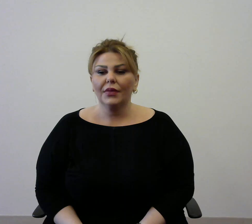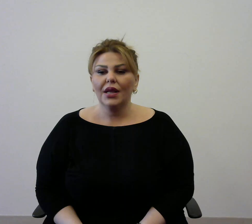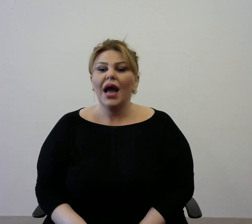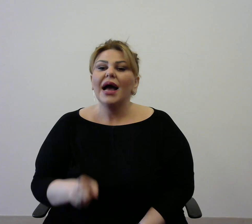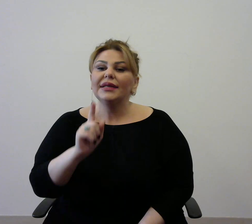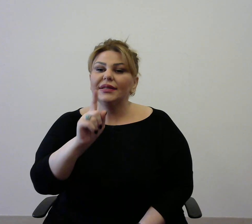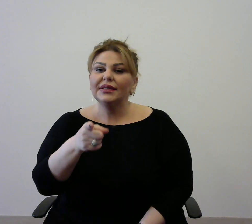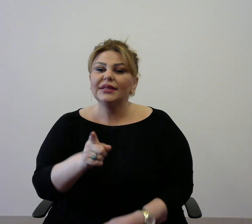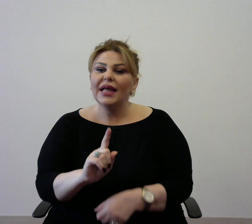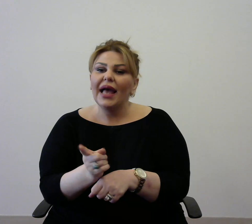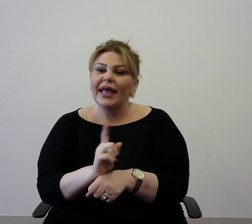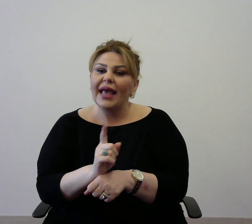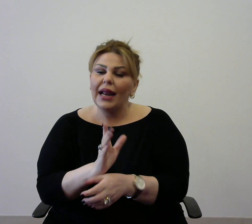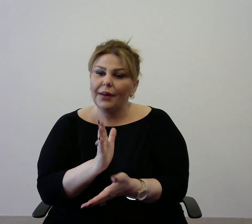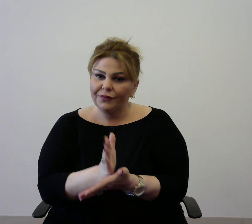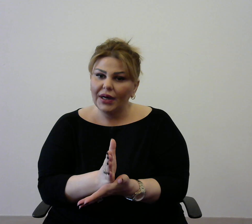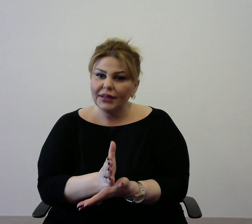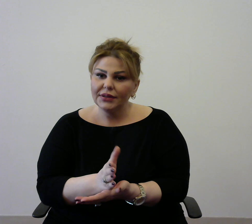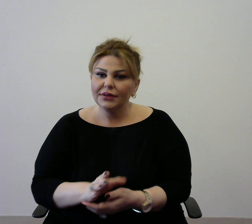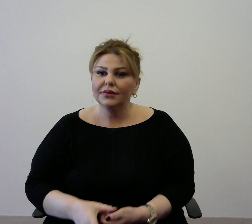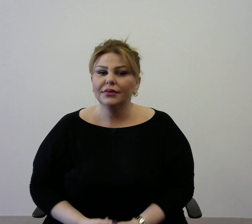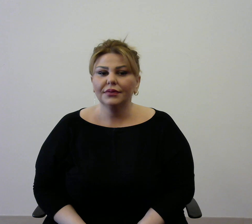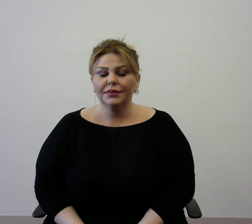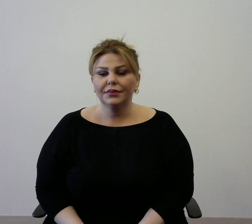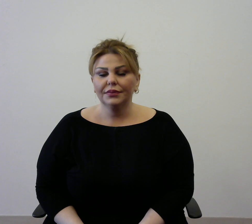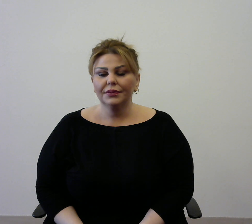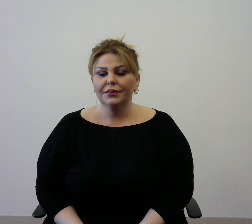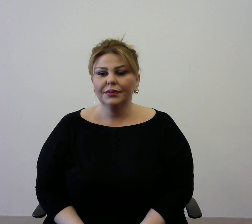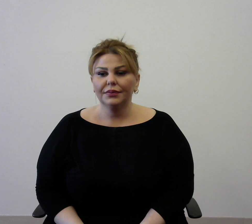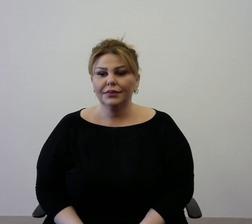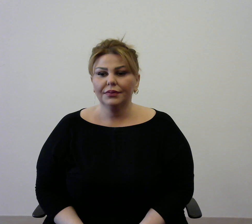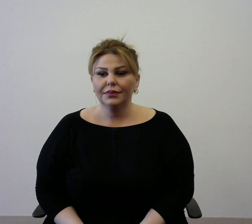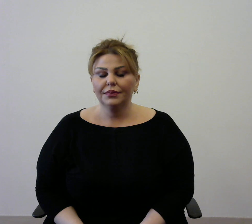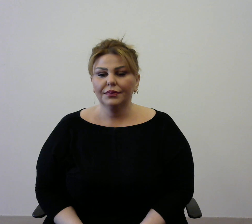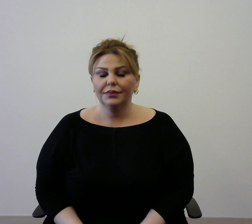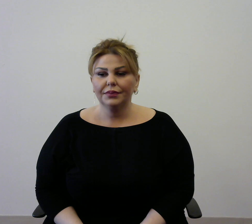Sizdə qələm varmı?